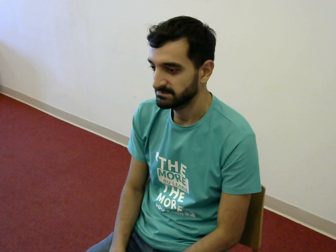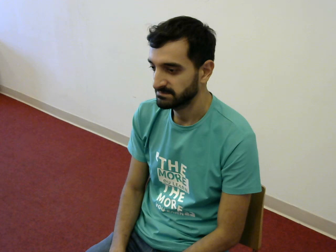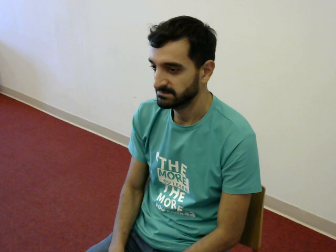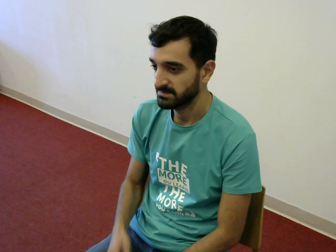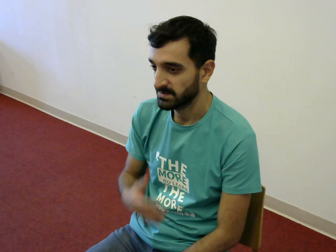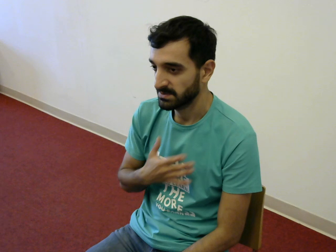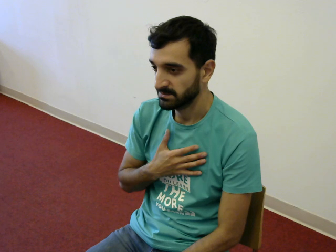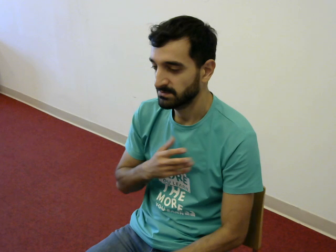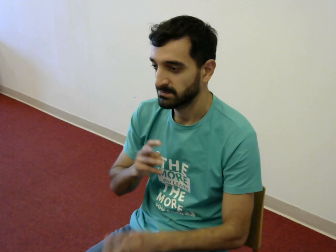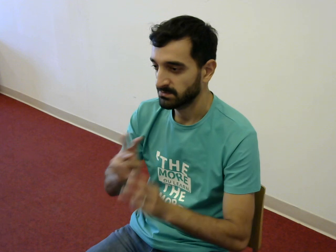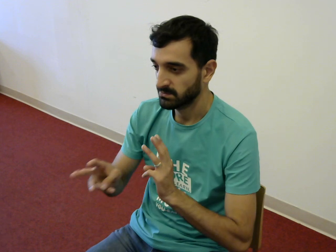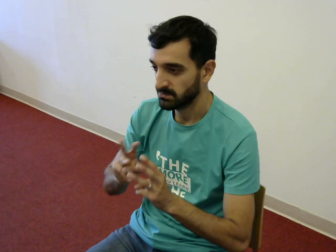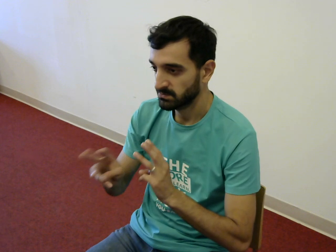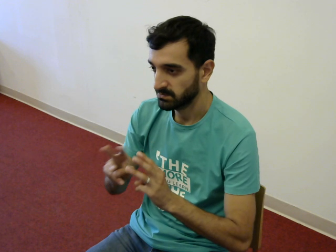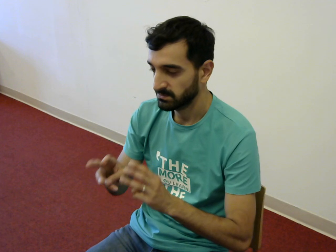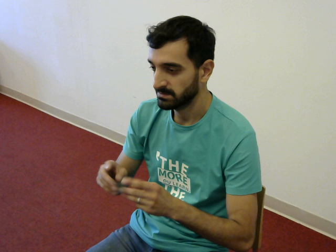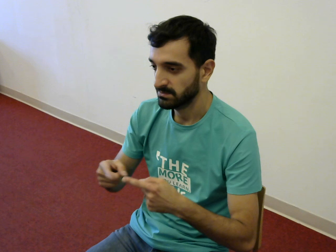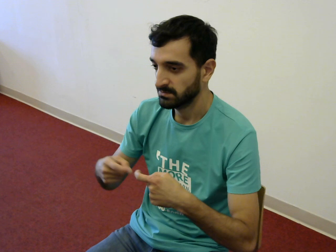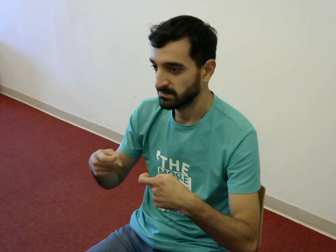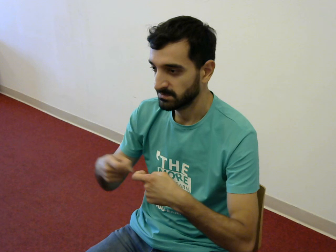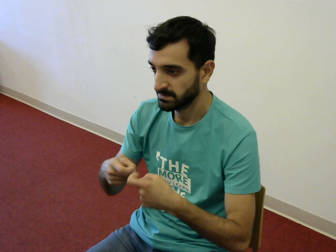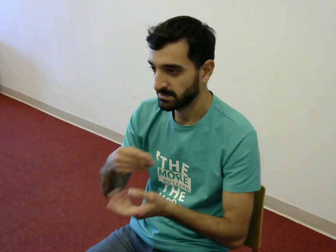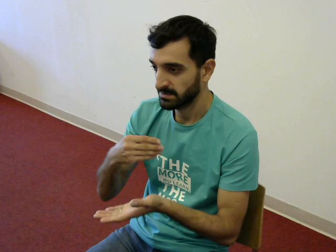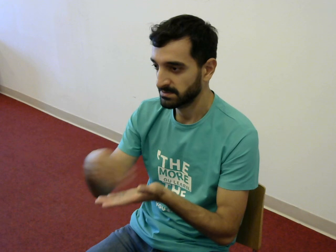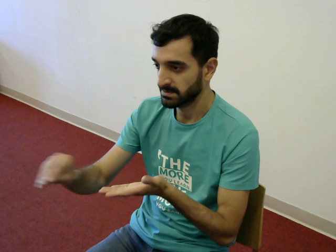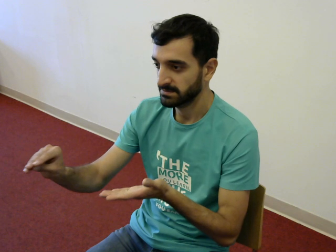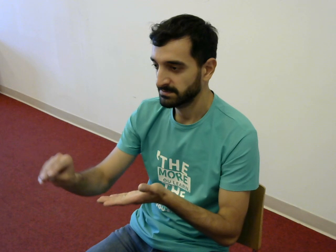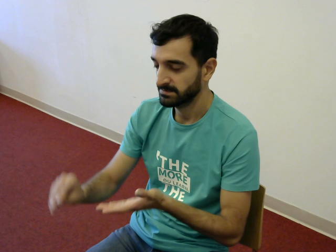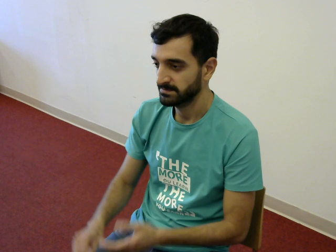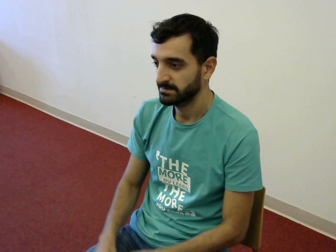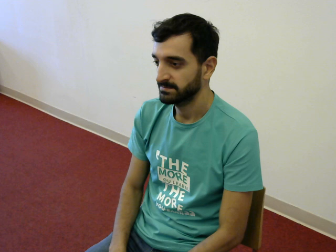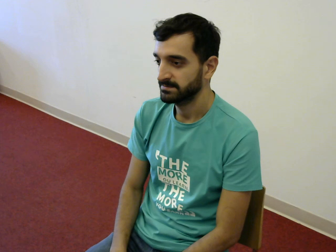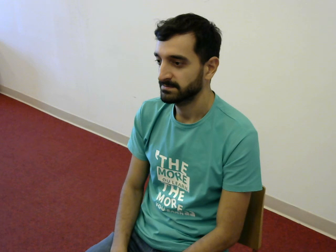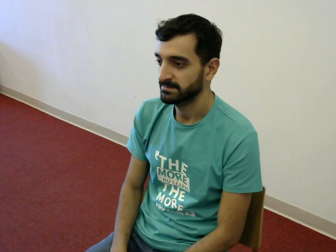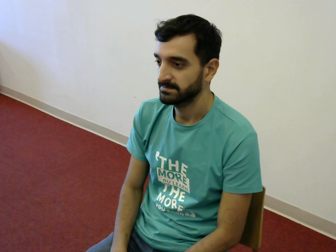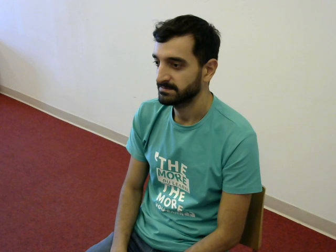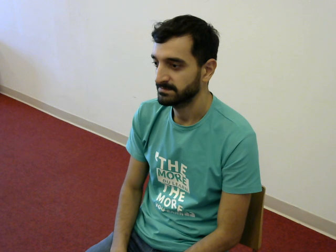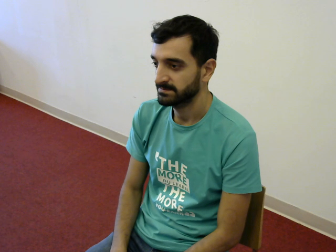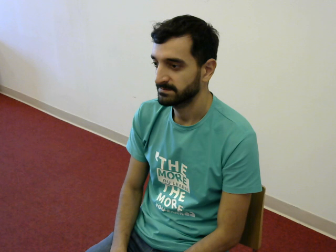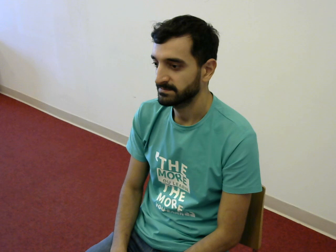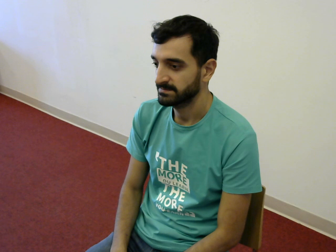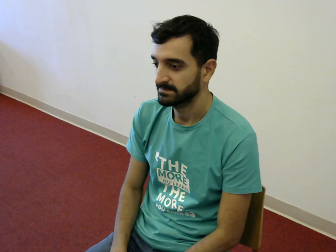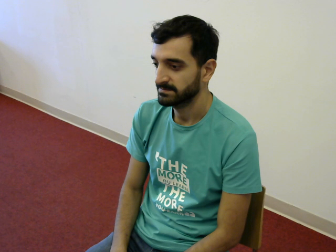Mən mətbəx üçün qab almalıyam